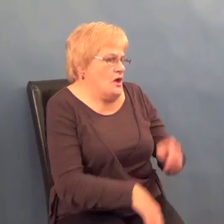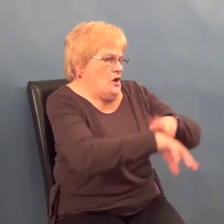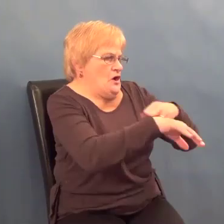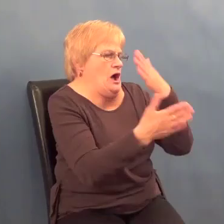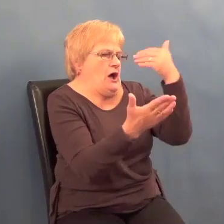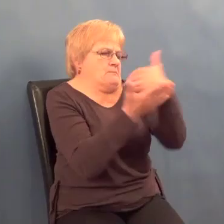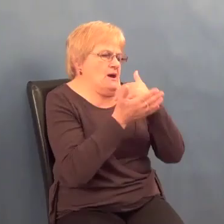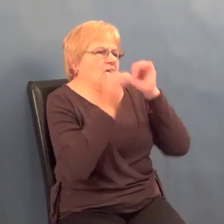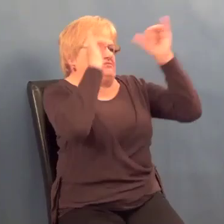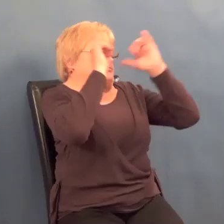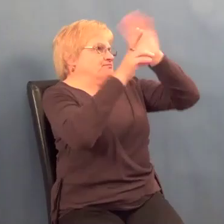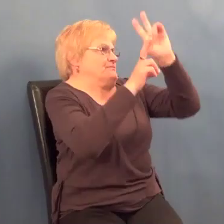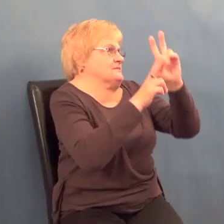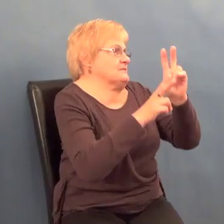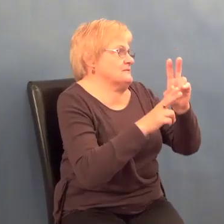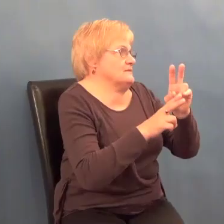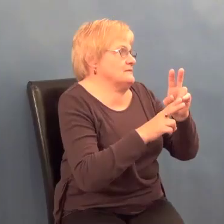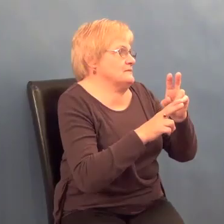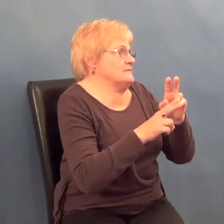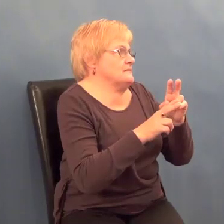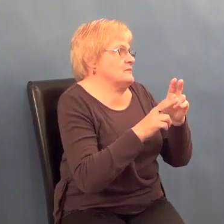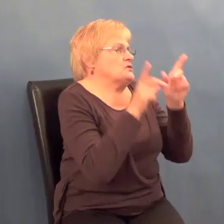Zegar pomaga mi obudzić się.